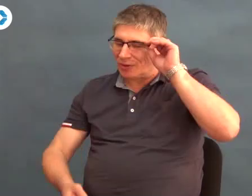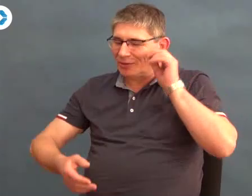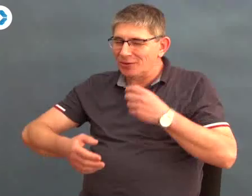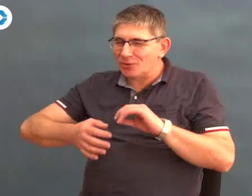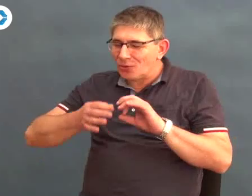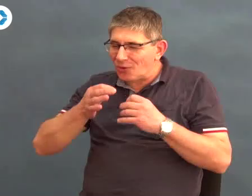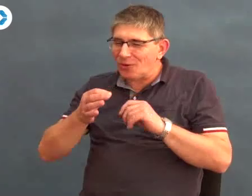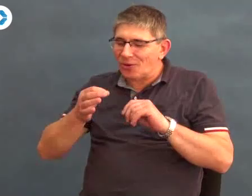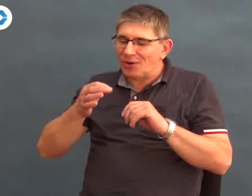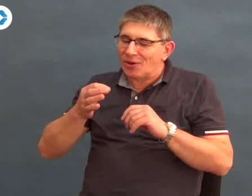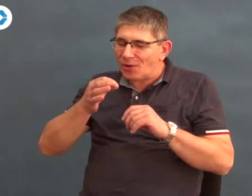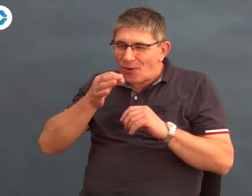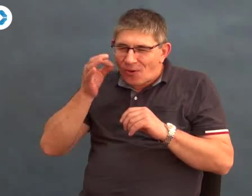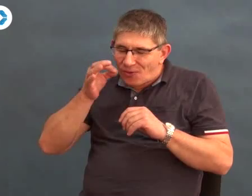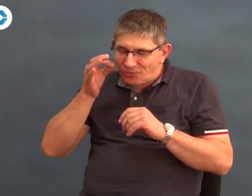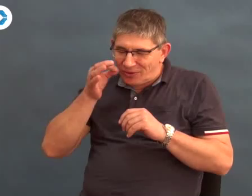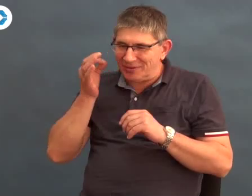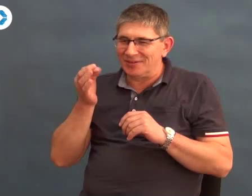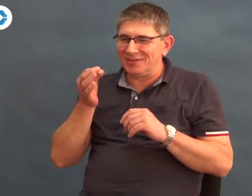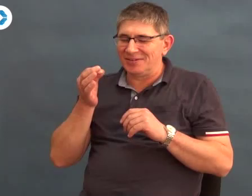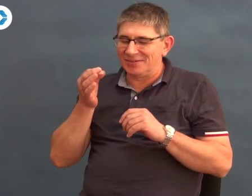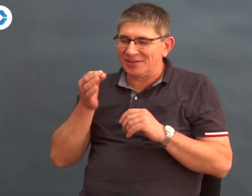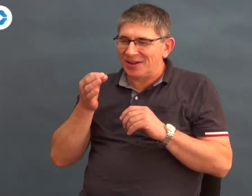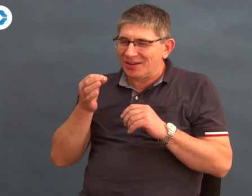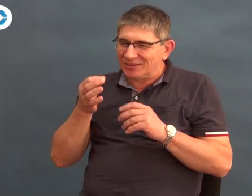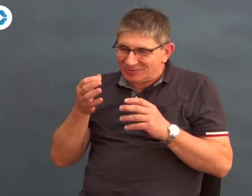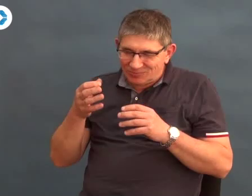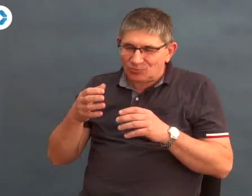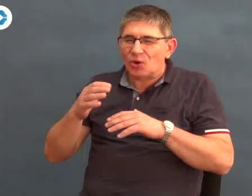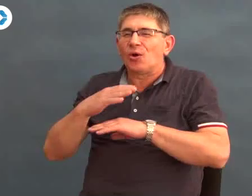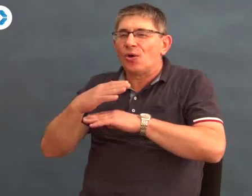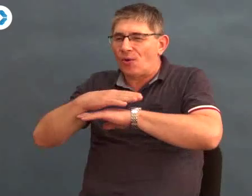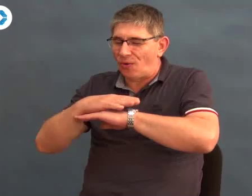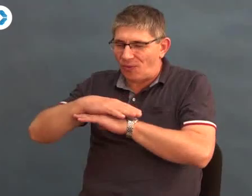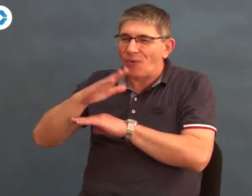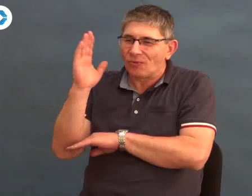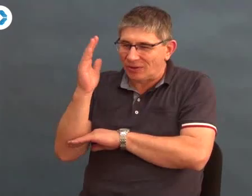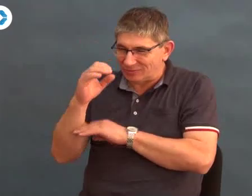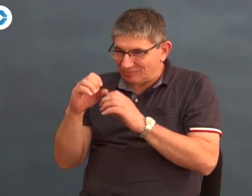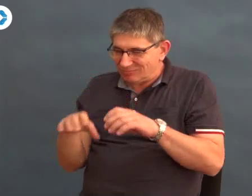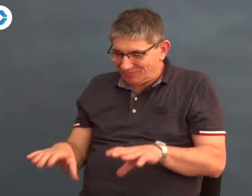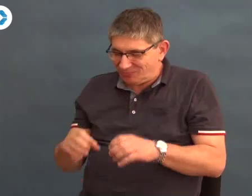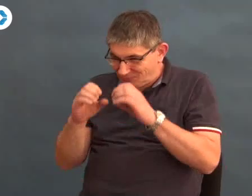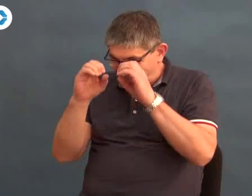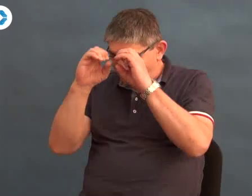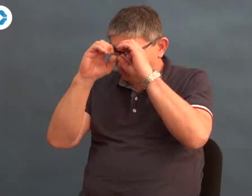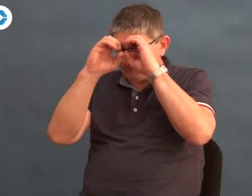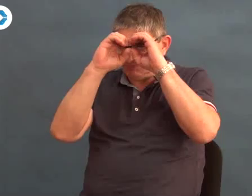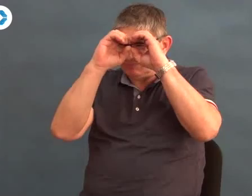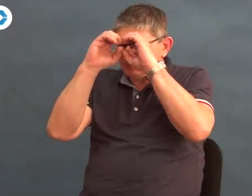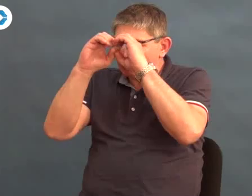Kot w oknie patrzy przez lornetkę.